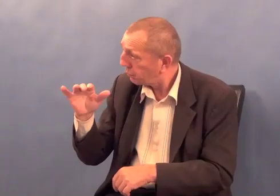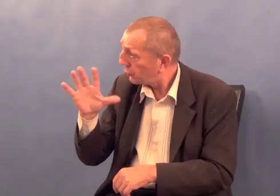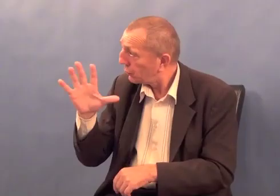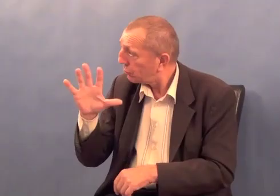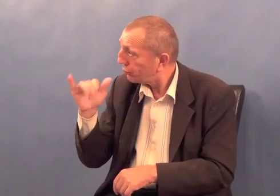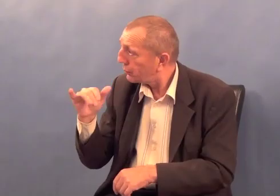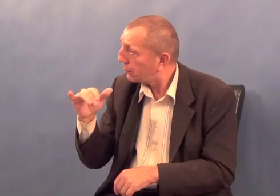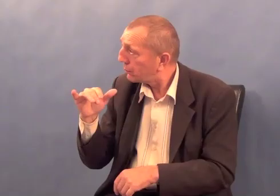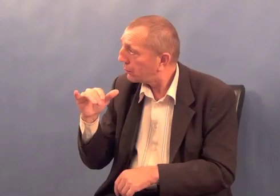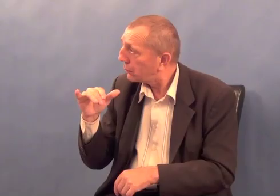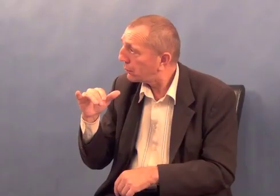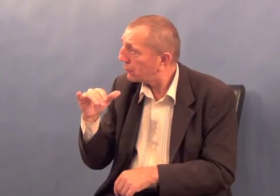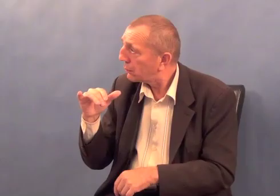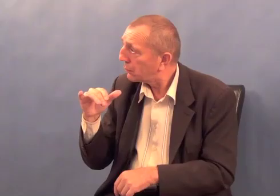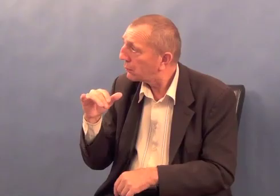O piątej nie można?